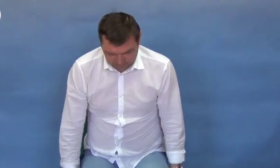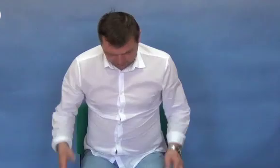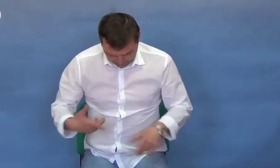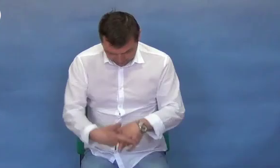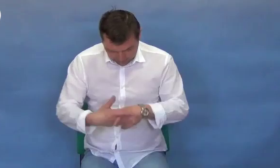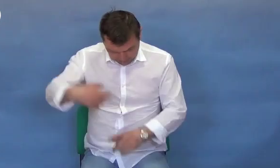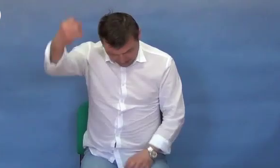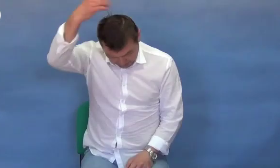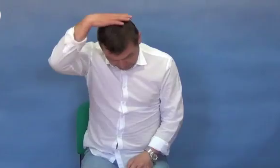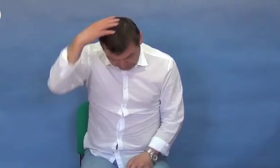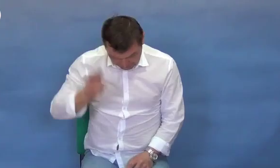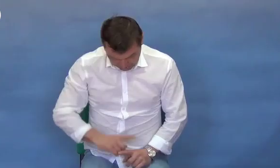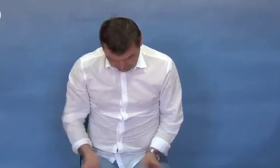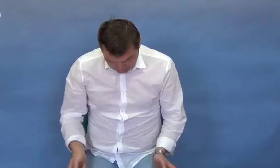Nie wolno kąpać konia pod prysznicem.